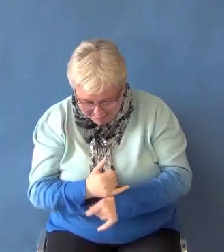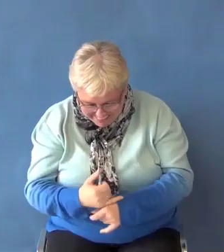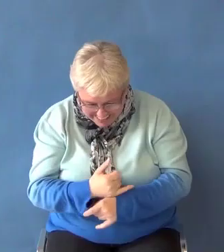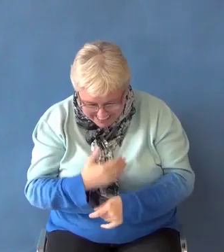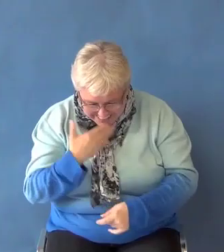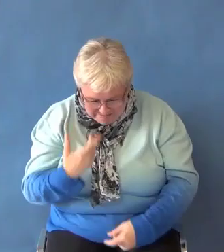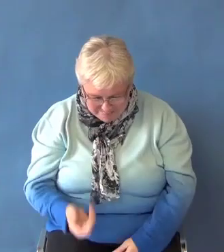Nie ma kawy?